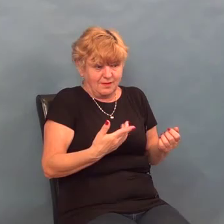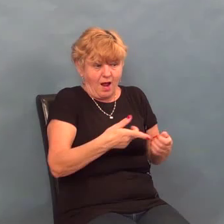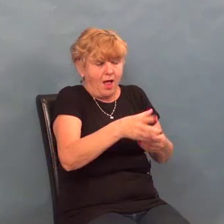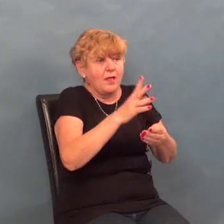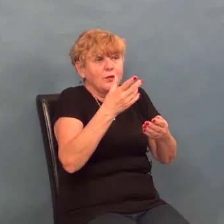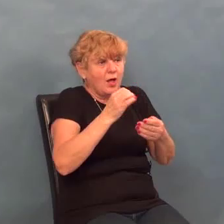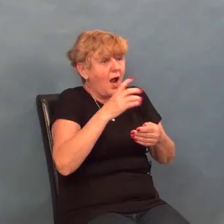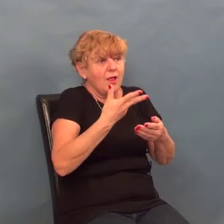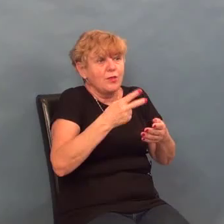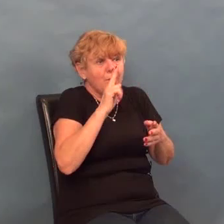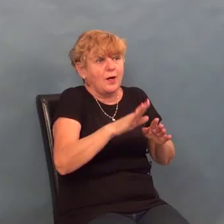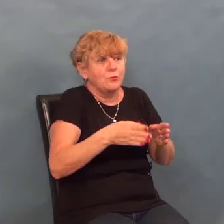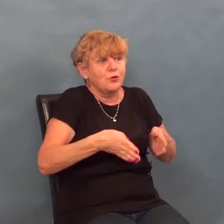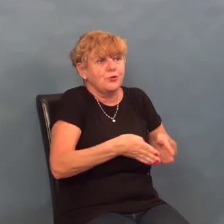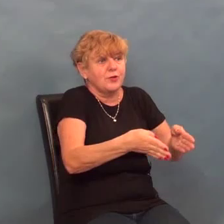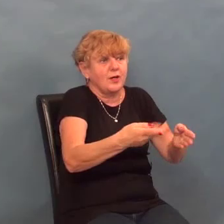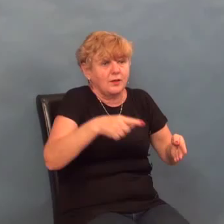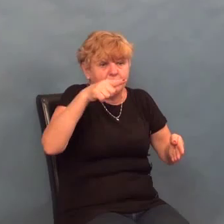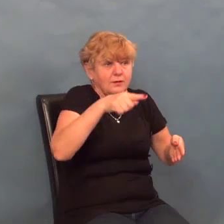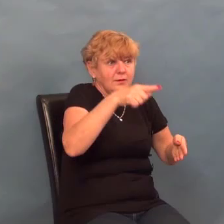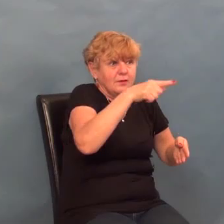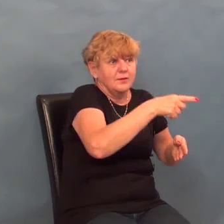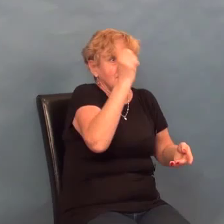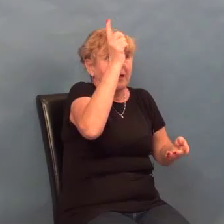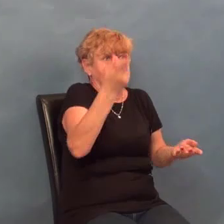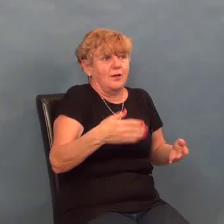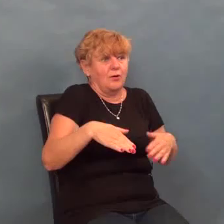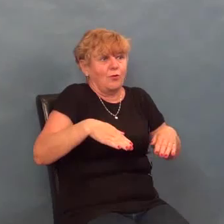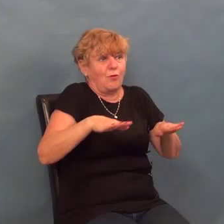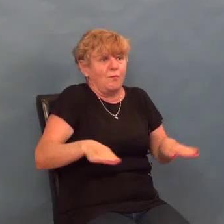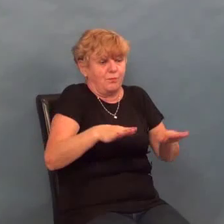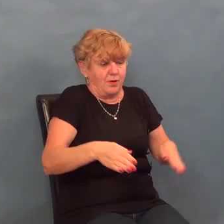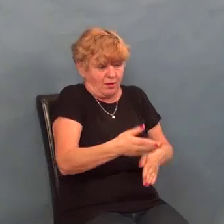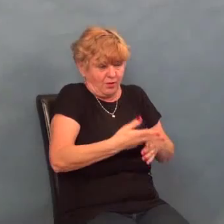Na znaku widać rzekę zaznaczoną takimi zębami. To może być zakaz pływania.